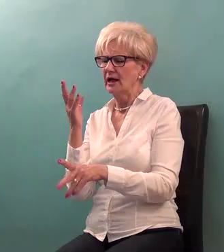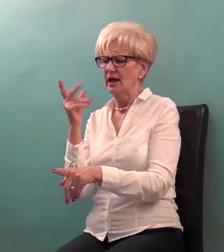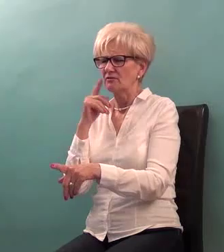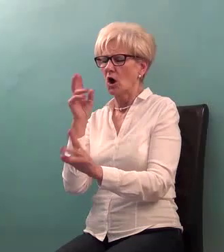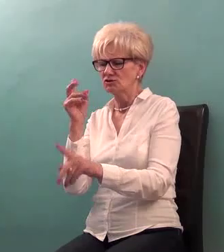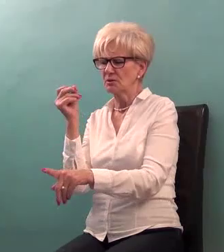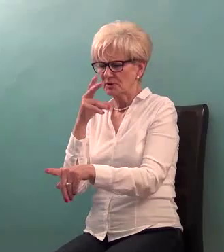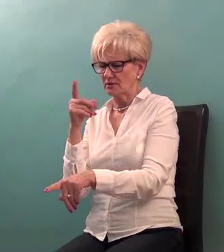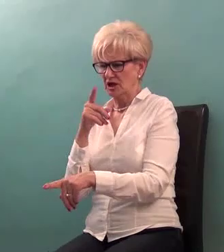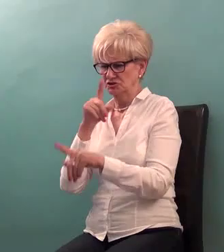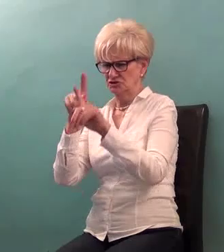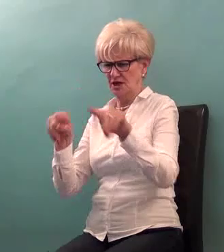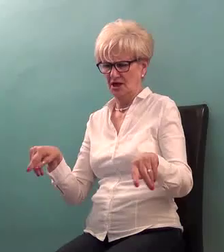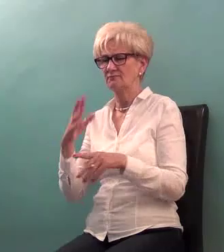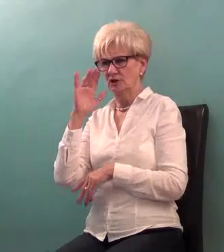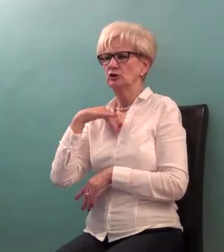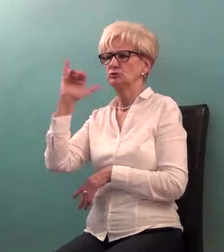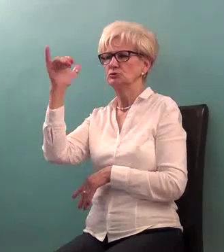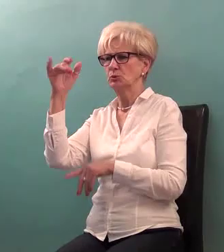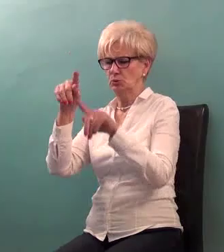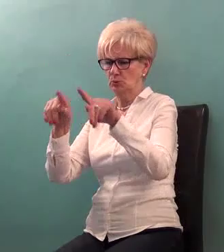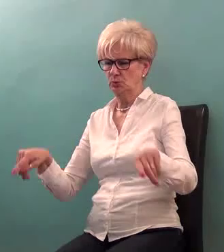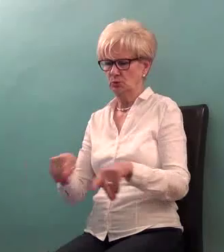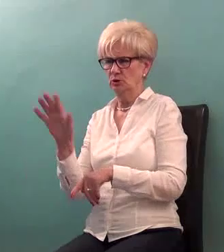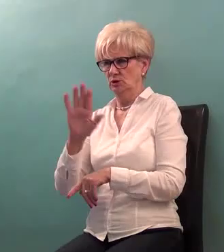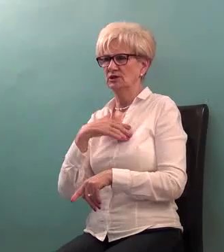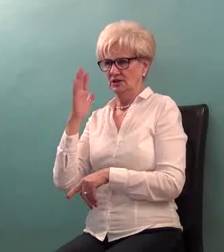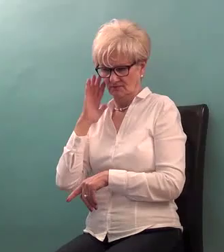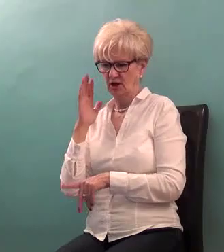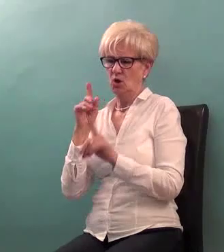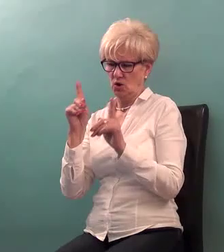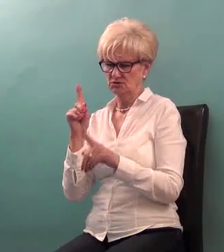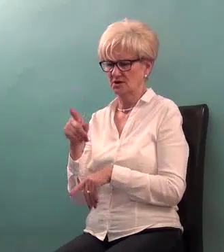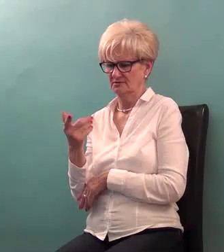Wiem, że to jest ostrzeżenie przed prądem, ale znak powinien być żółty, a jest czerwony.